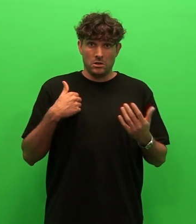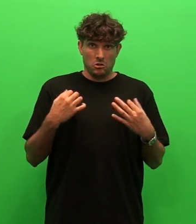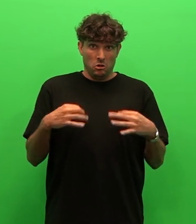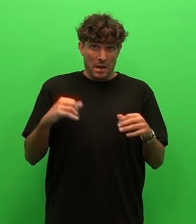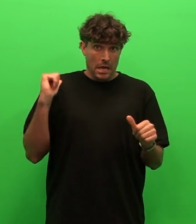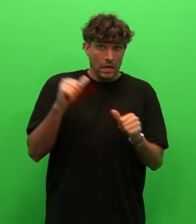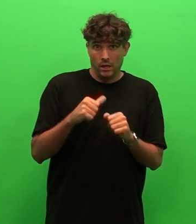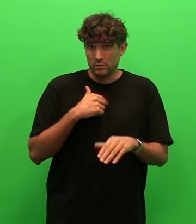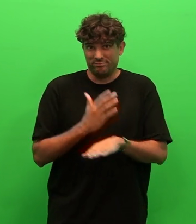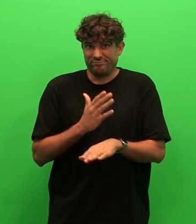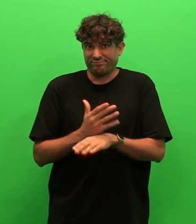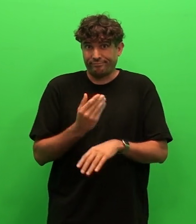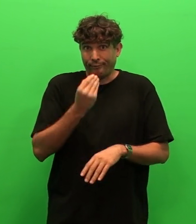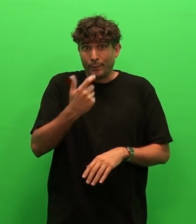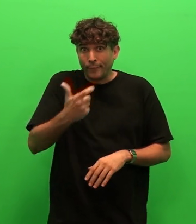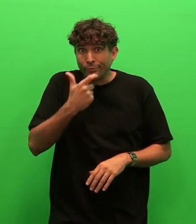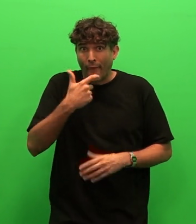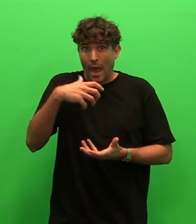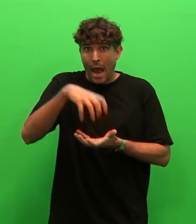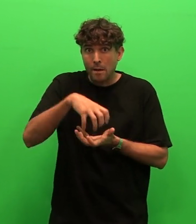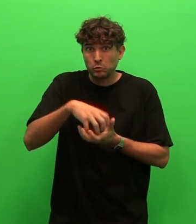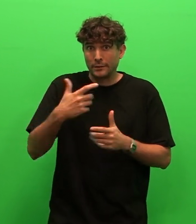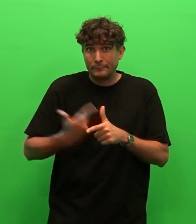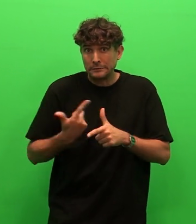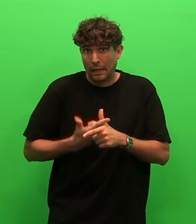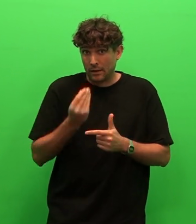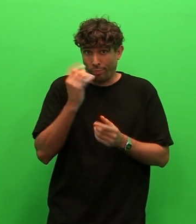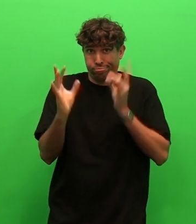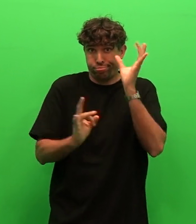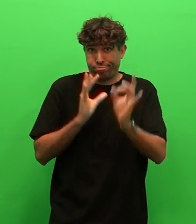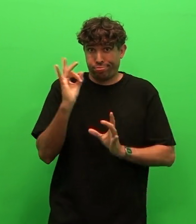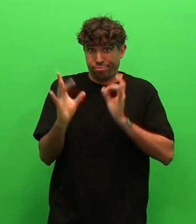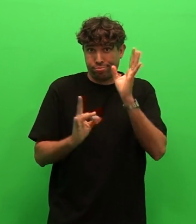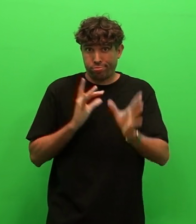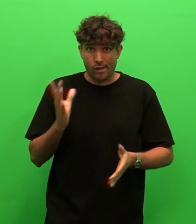Normalment, menjo pizzes, hamburgueses, patates i ximpleries que em venen de gust.